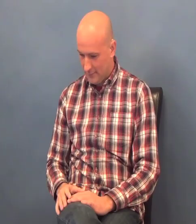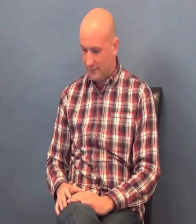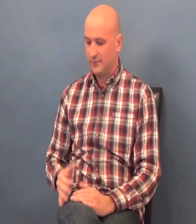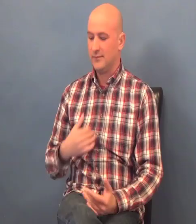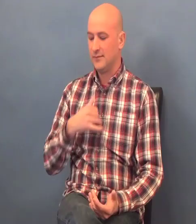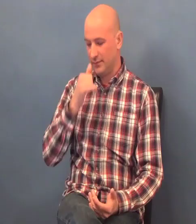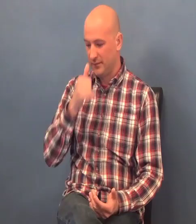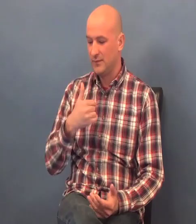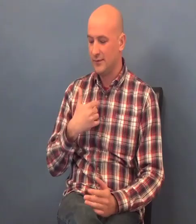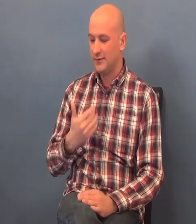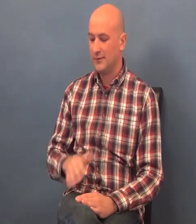Nie mogę.